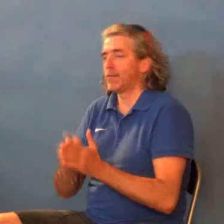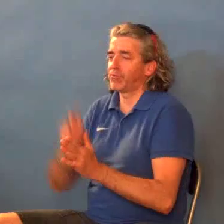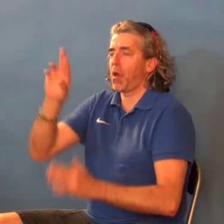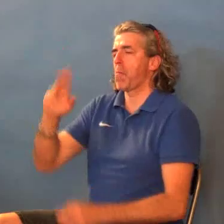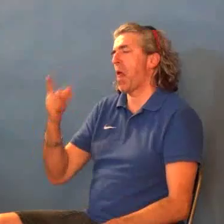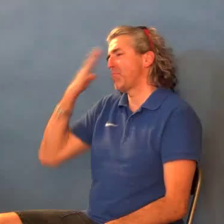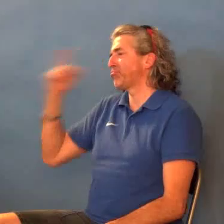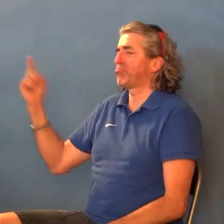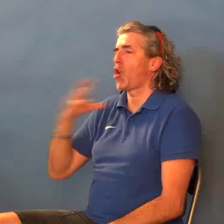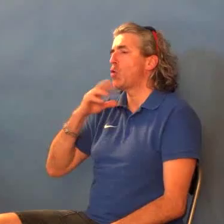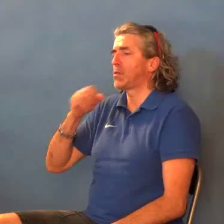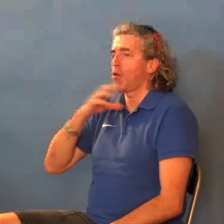Pojawił się obcy pan z kozą na smyczy.